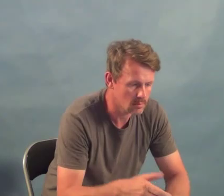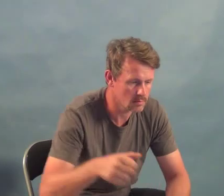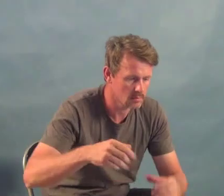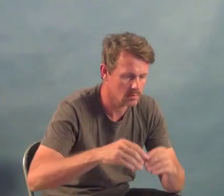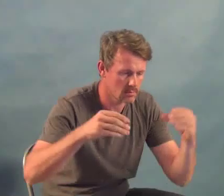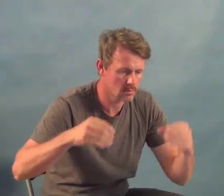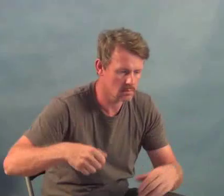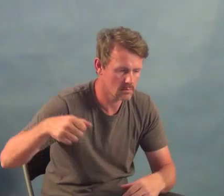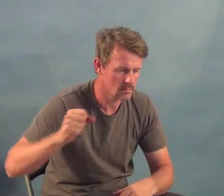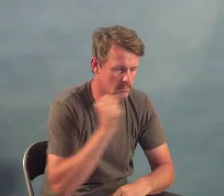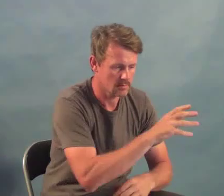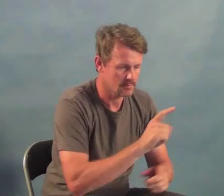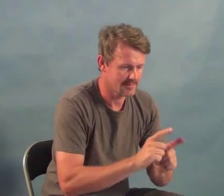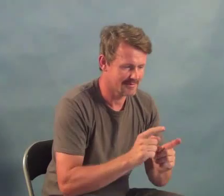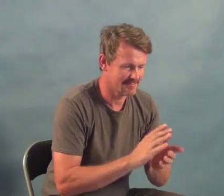Czarna torba została podrzucona, albo...